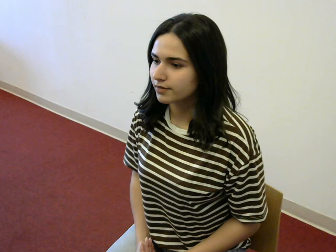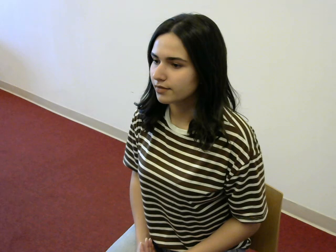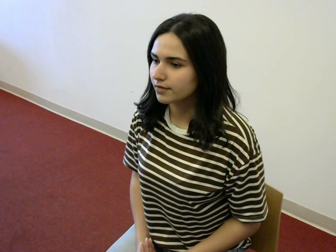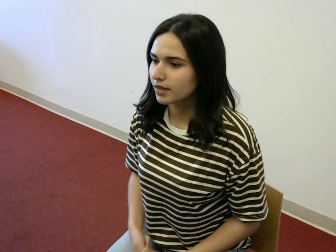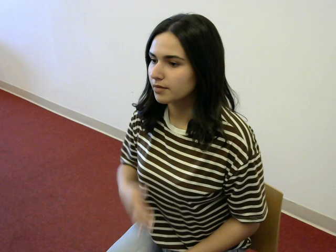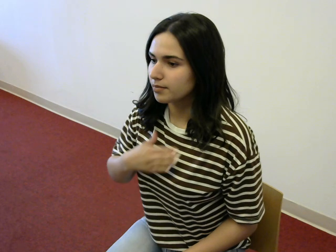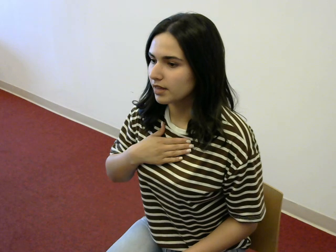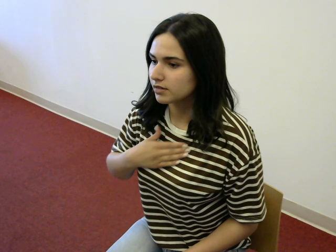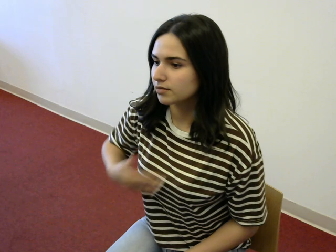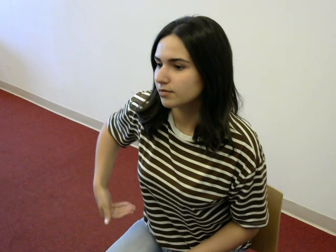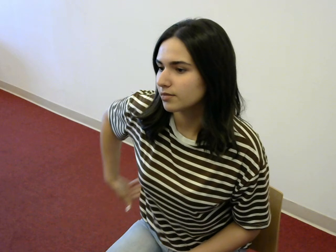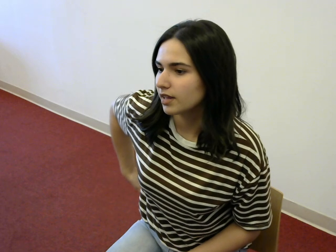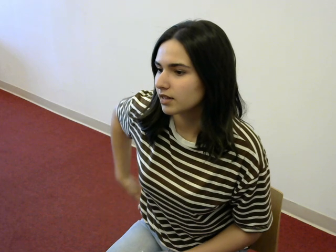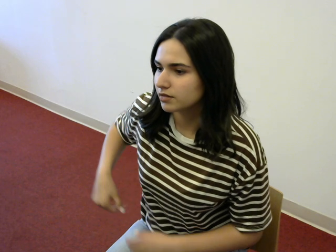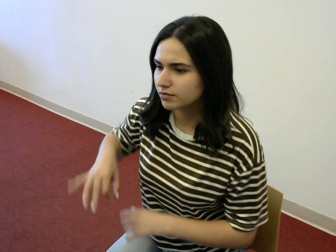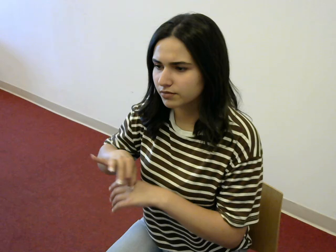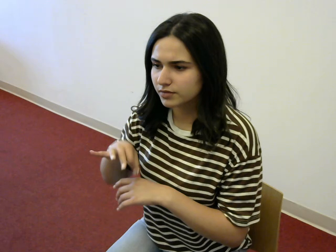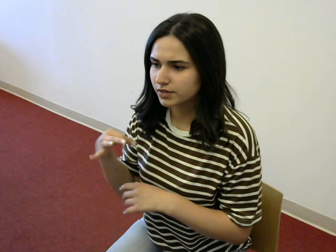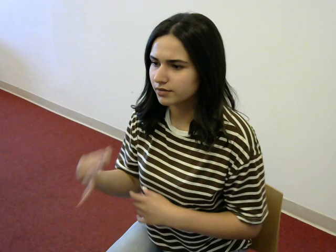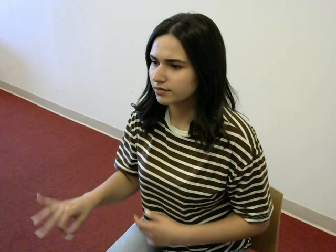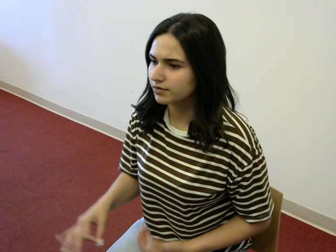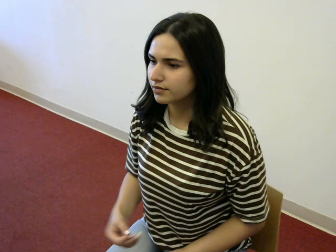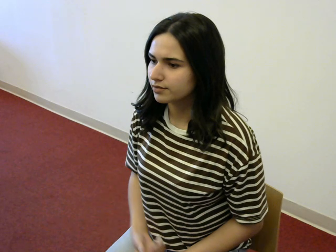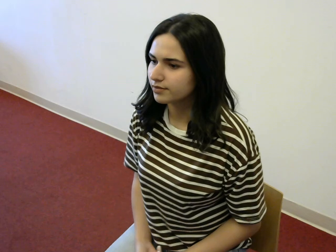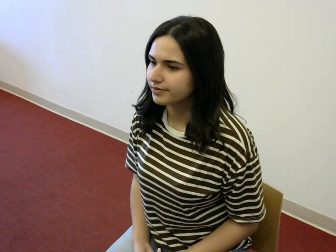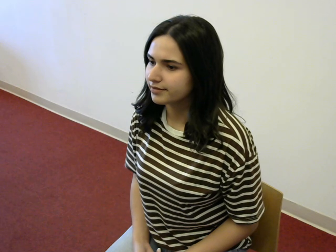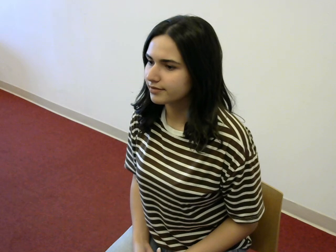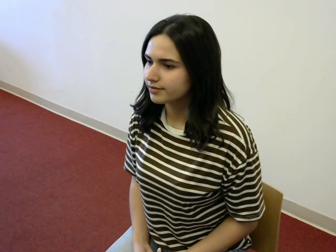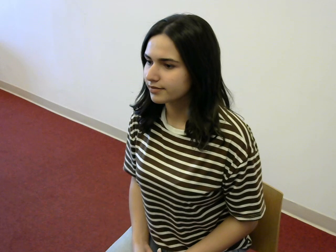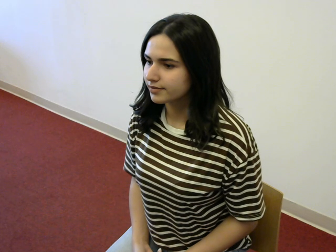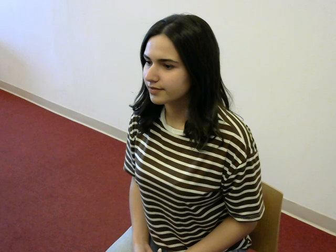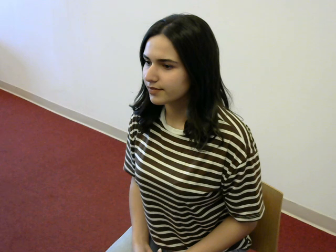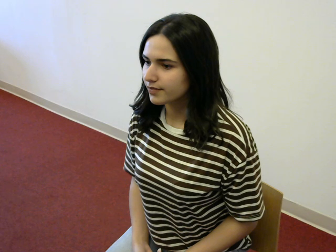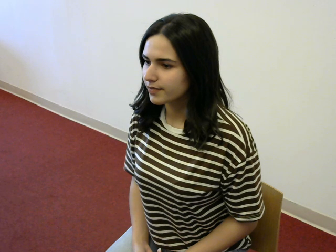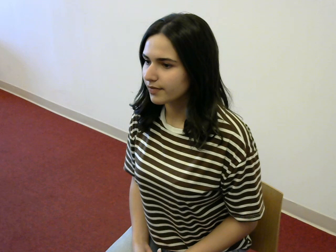Mənim belim ağrıyır